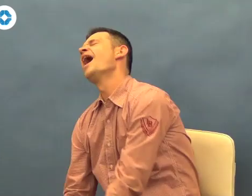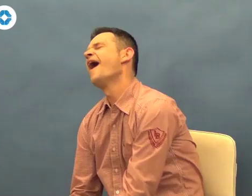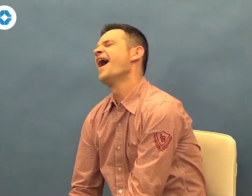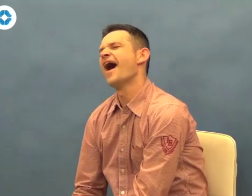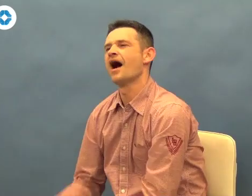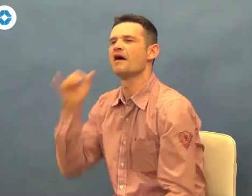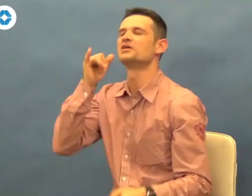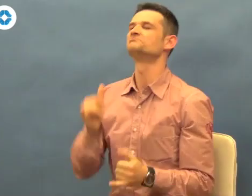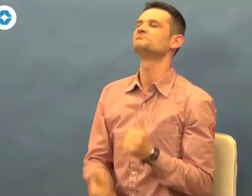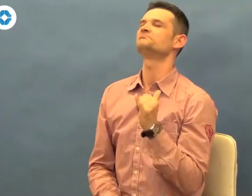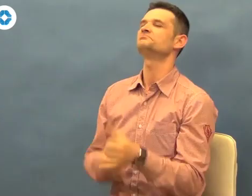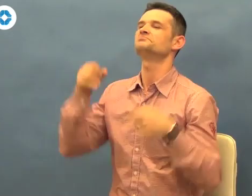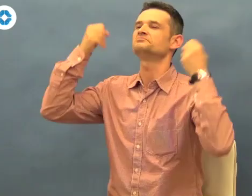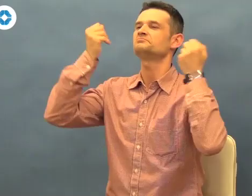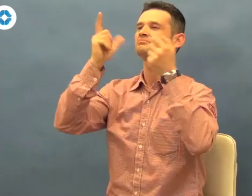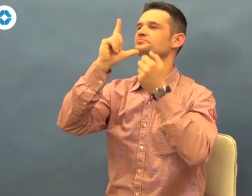Dziewczyna odjechała, patrząc prosto i powiewając kucykami.